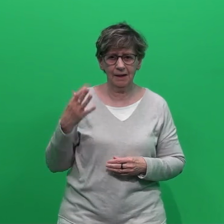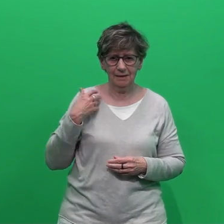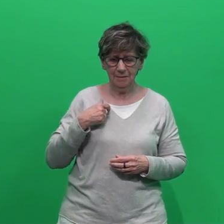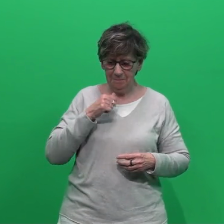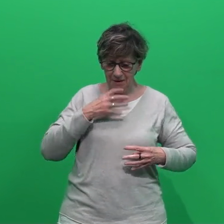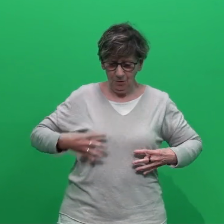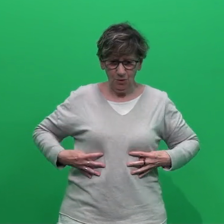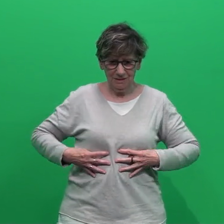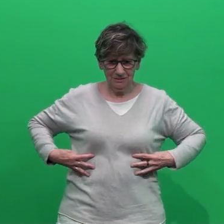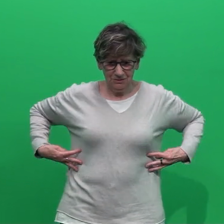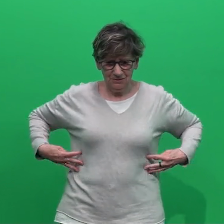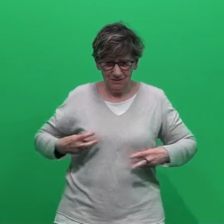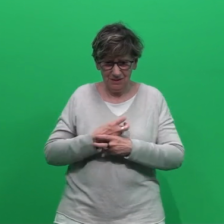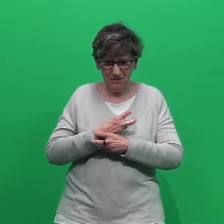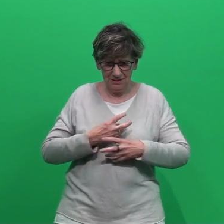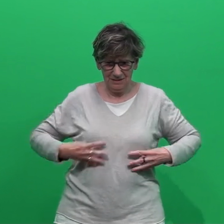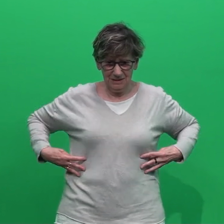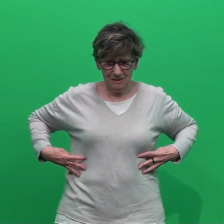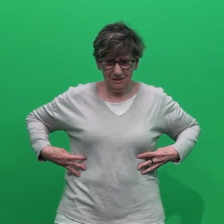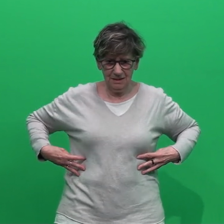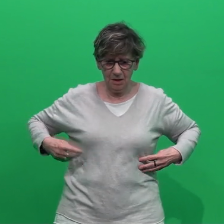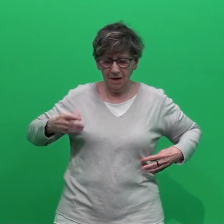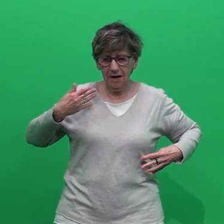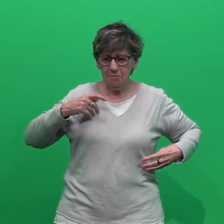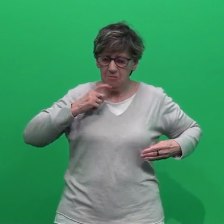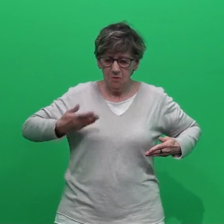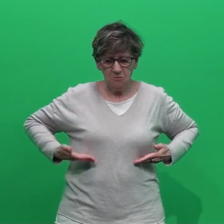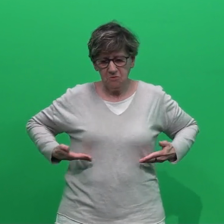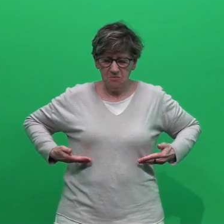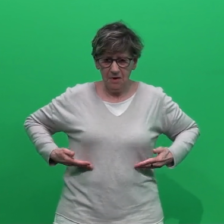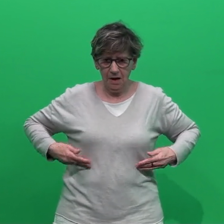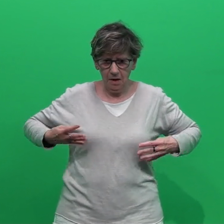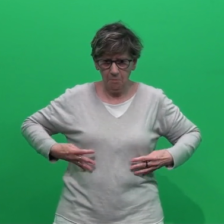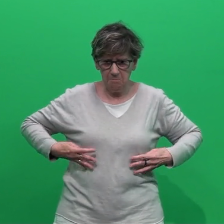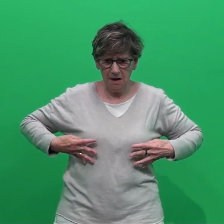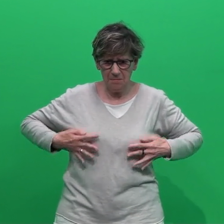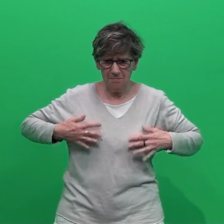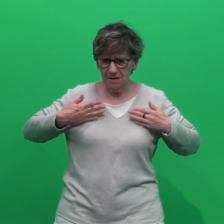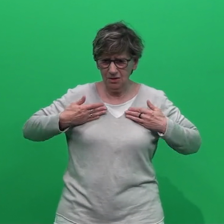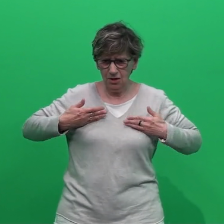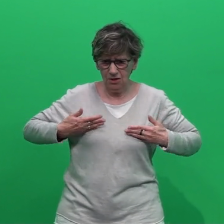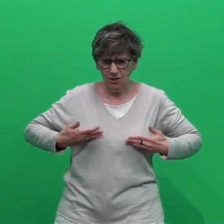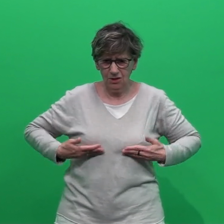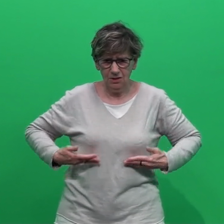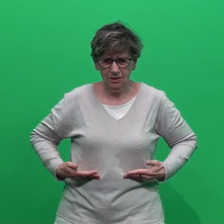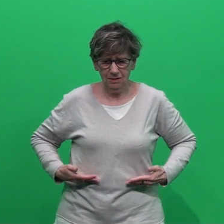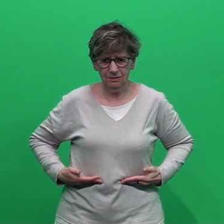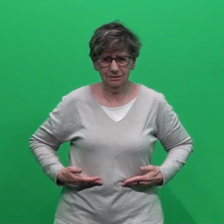Ahir sentia dolor a les costelles, sota el pit, però el dolor ha anat pujant i ara em fa mal tota la zona de dalt i de baix.